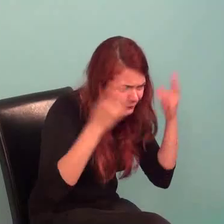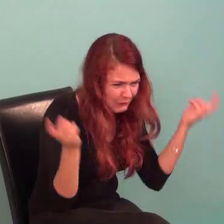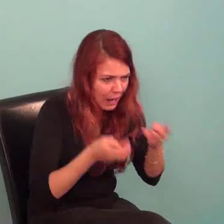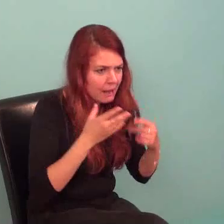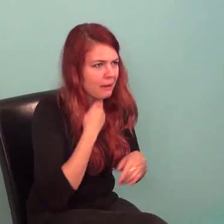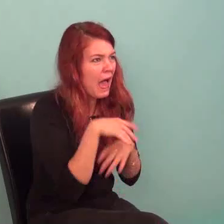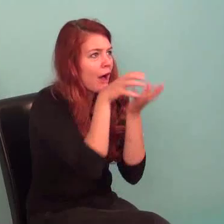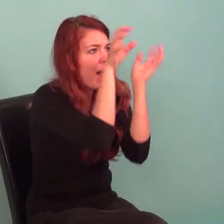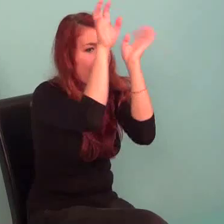Pies szczeka we wszystkich kierunkach.